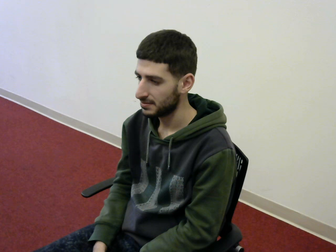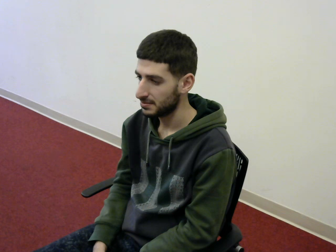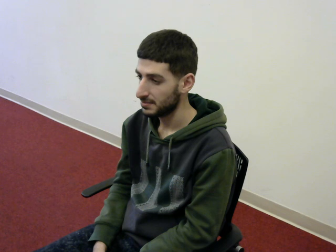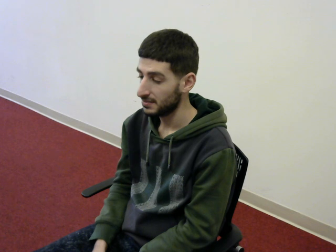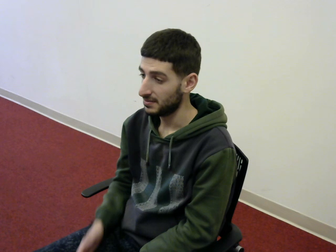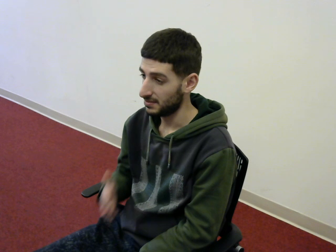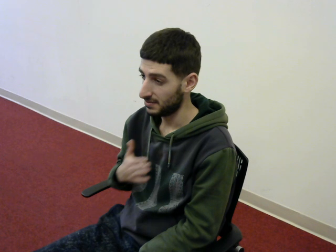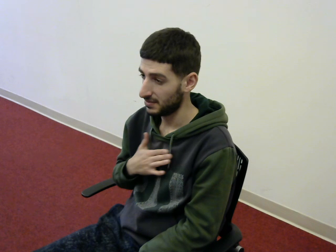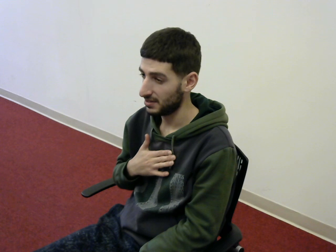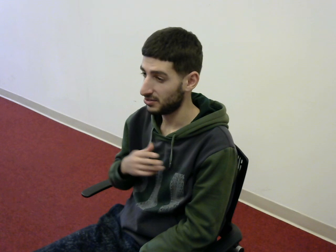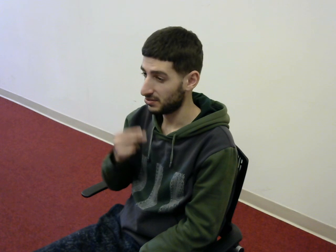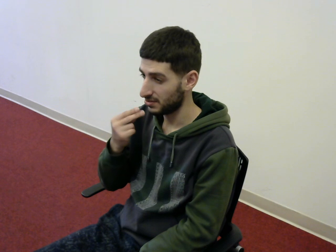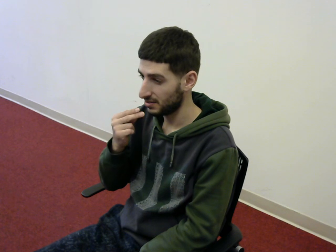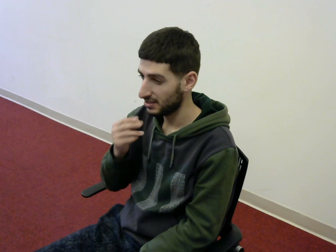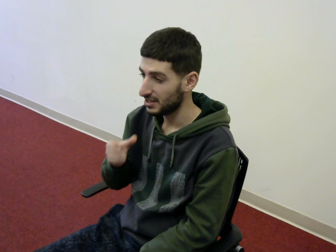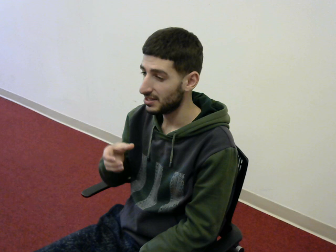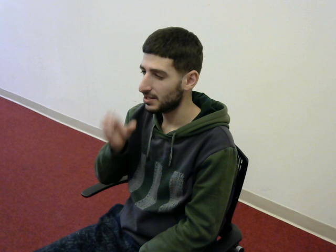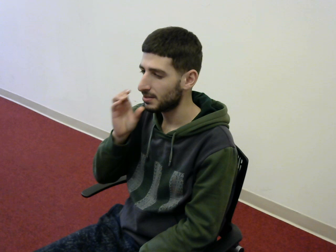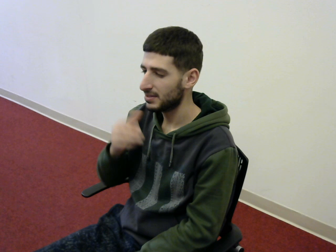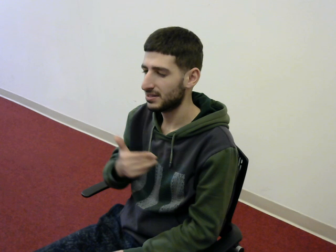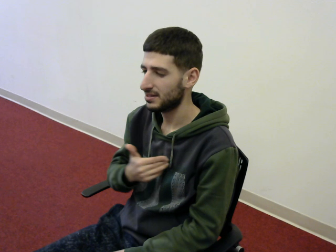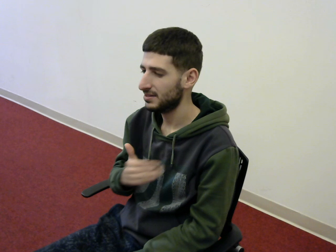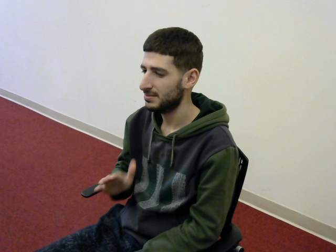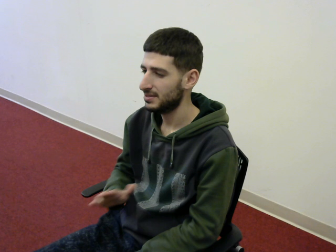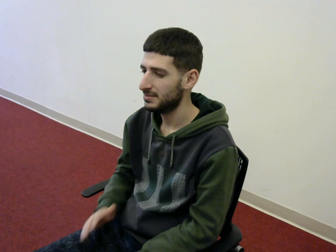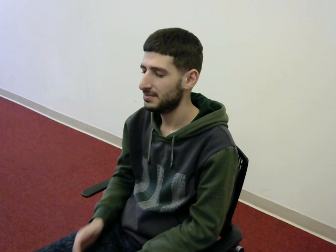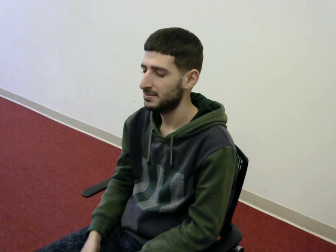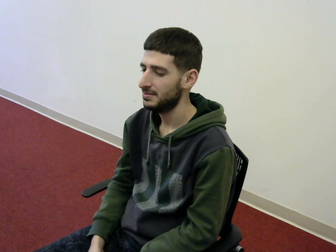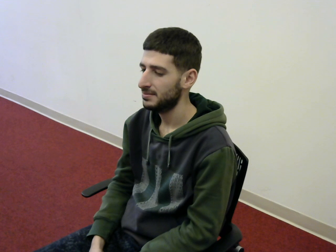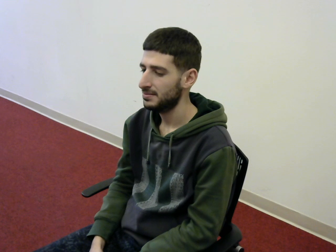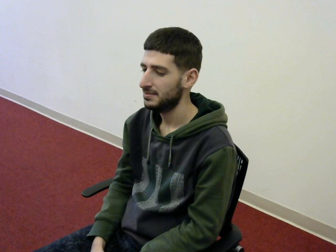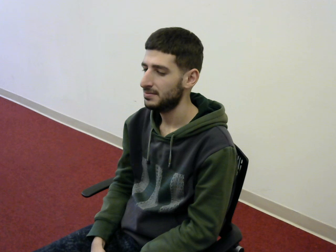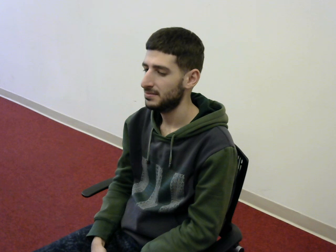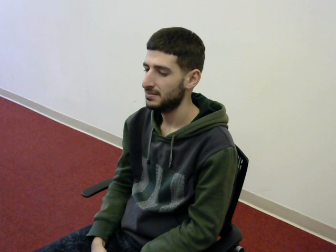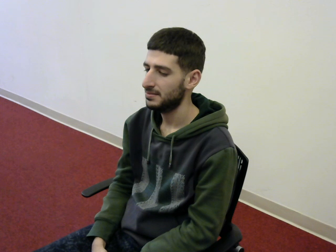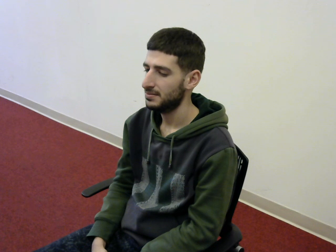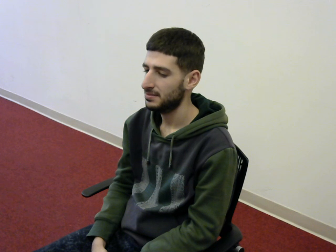Mən çay içmək istəmirəm